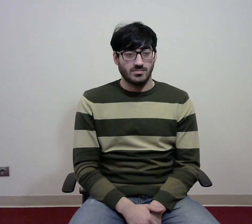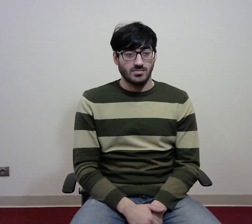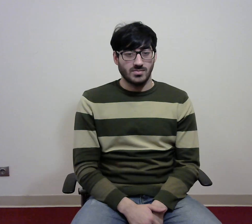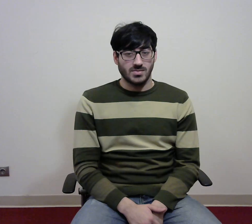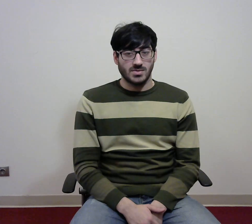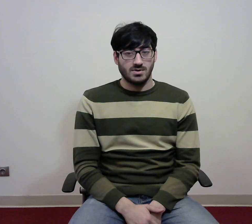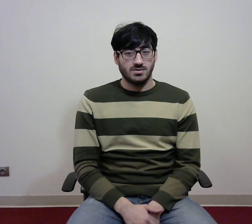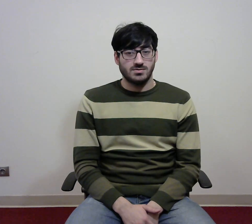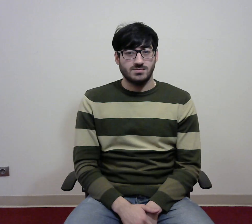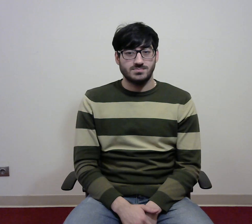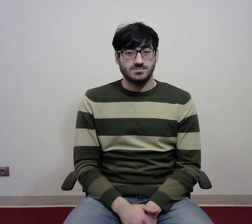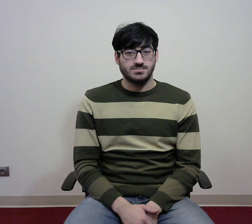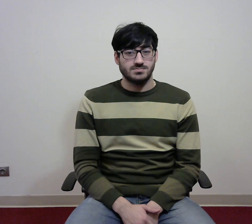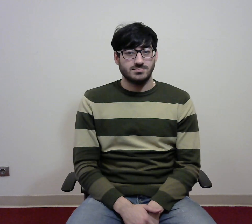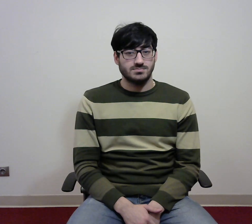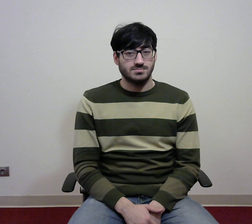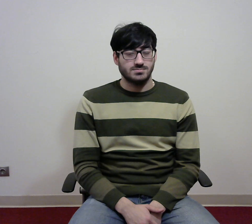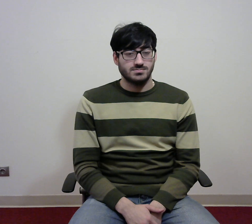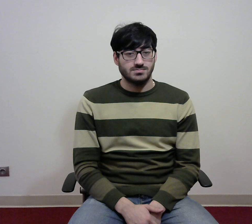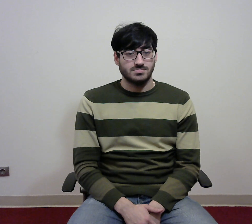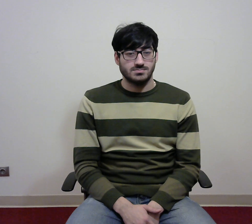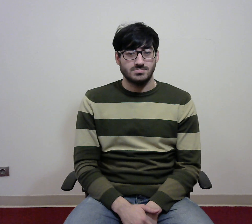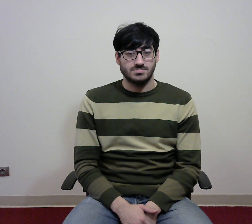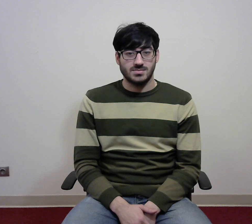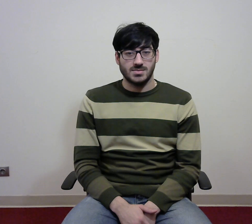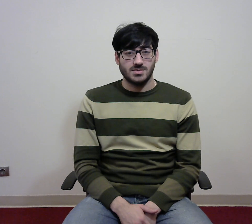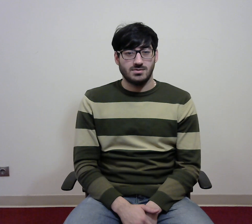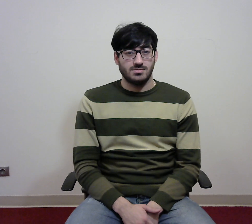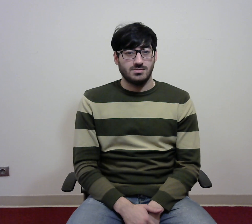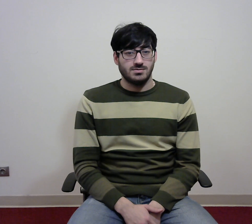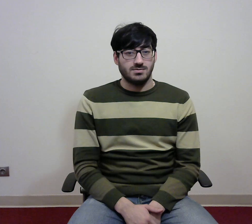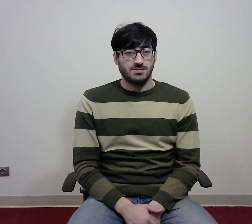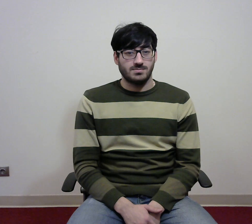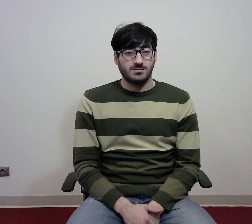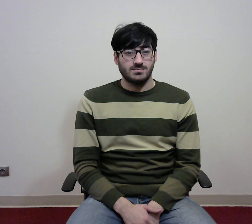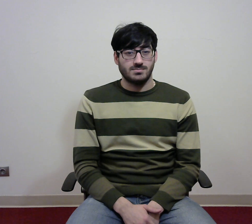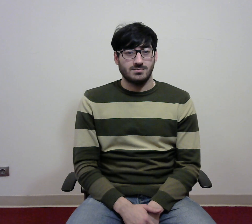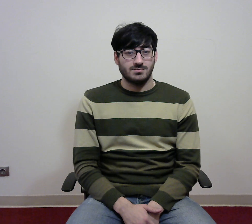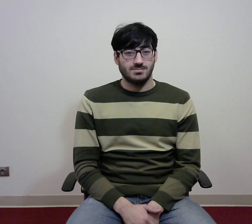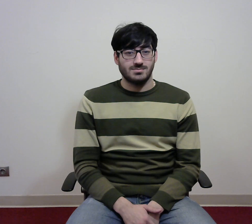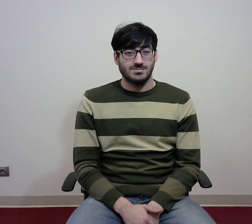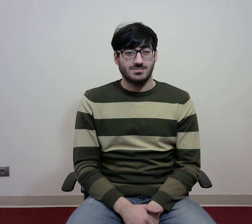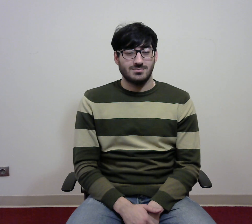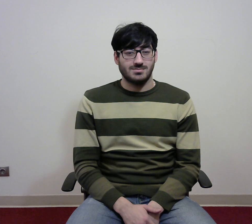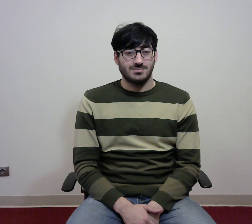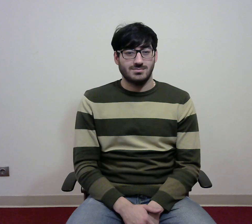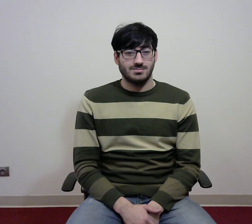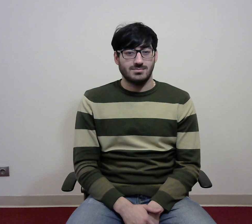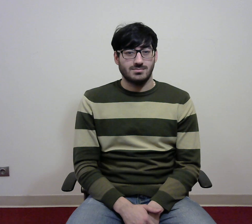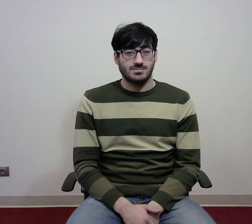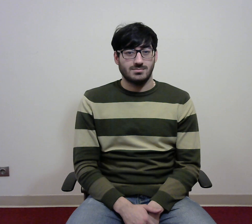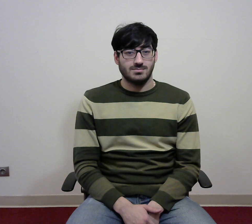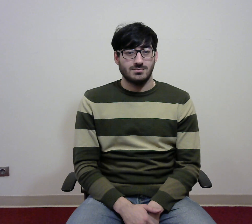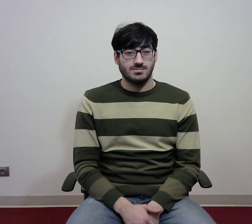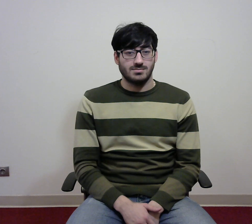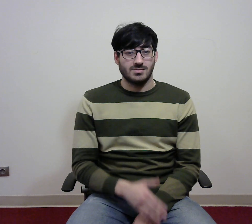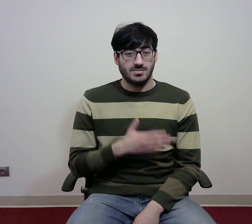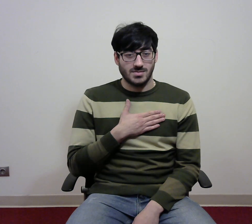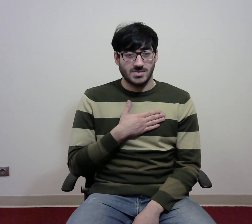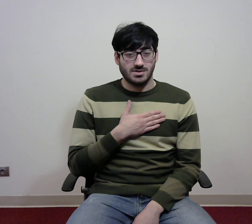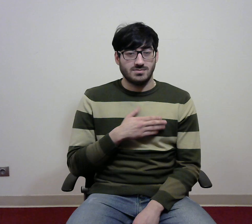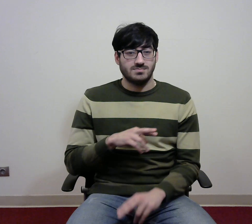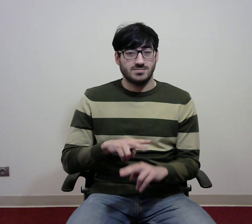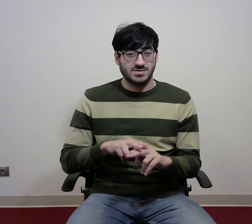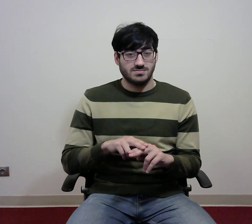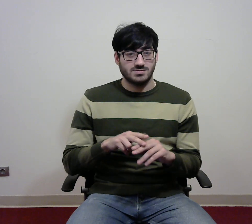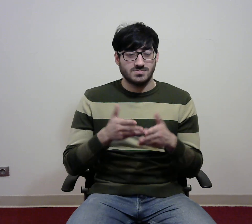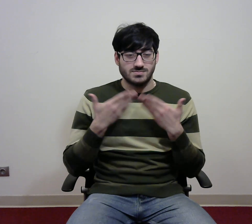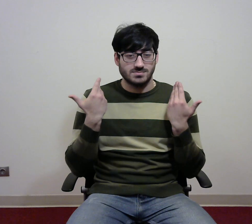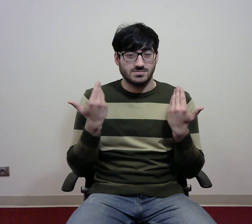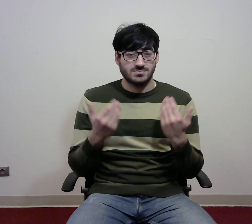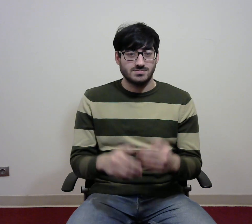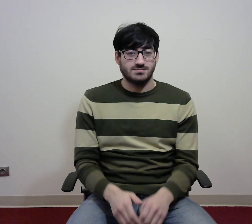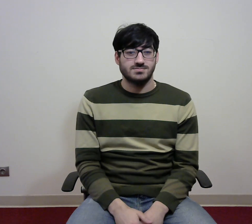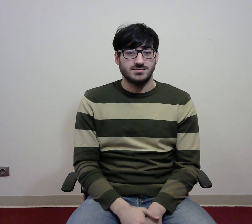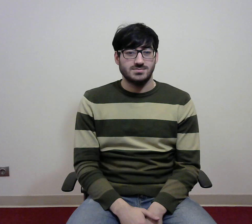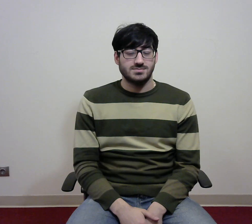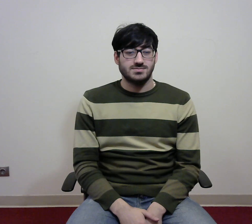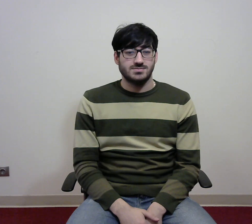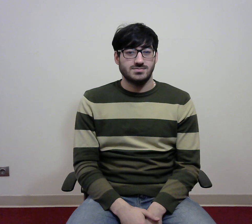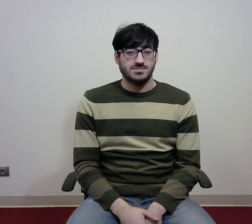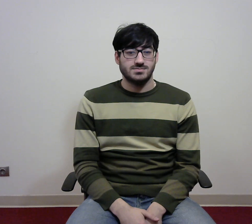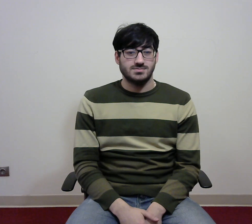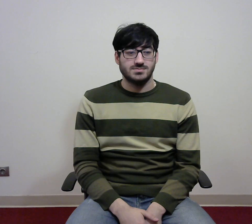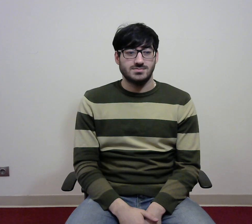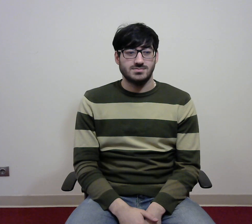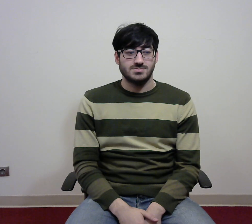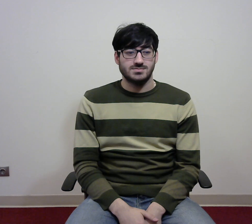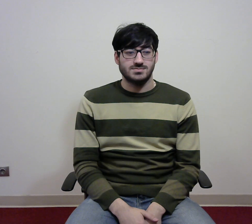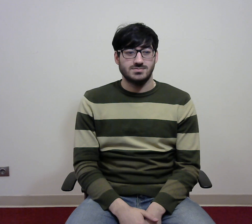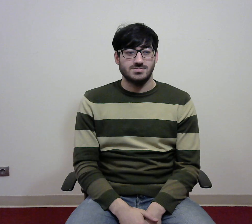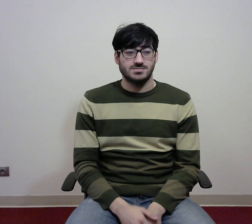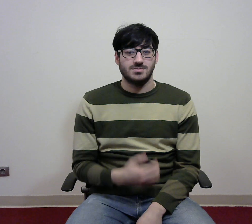Mənim şəxsiyyət vəsiqəm yoxdur